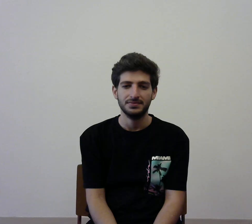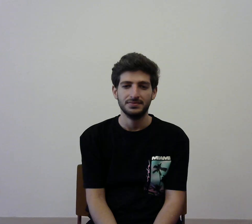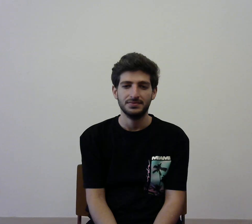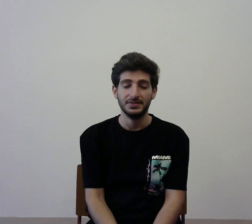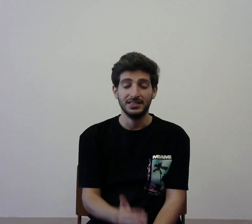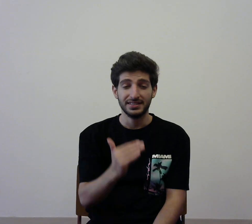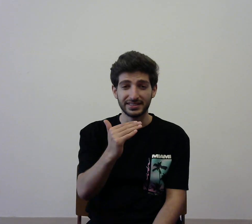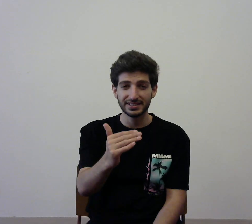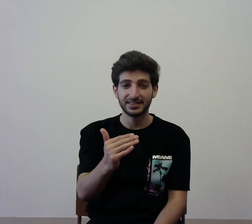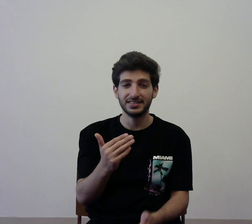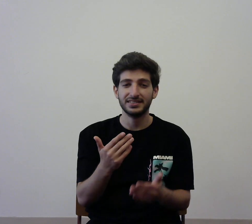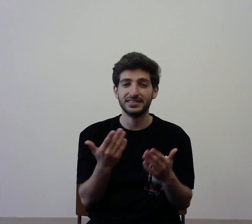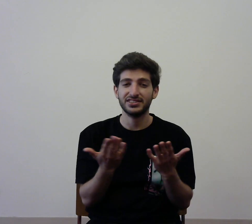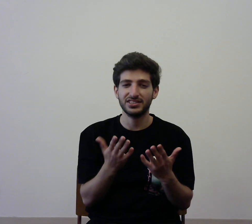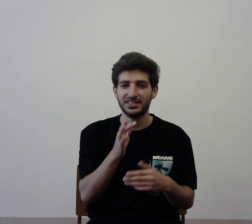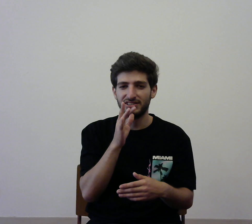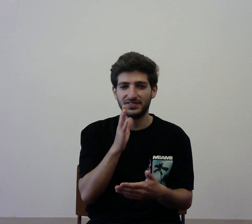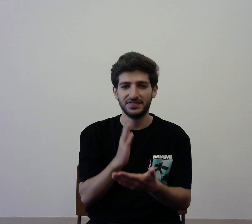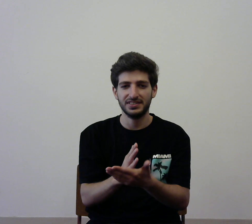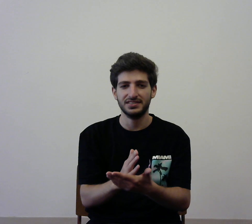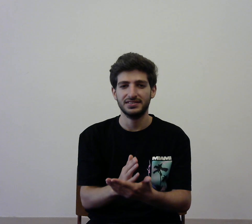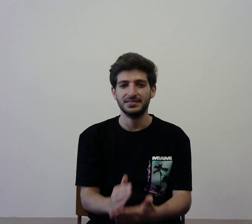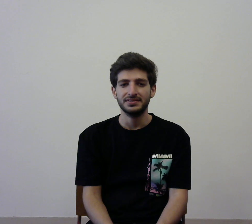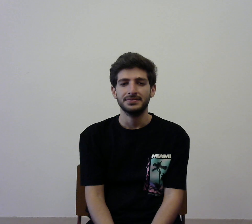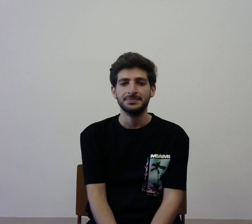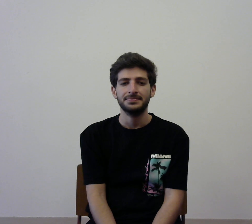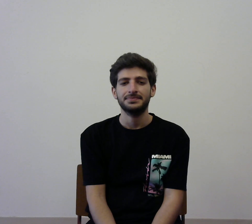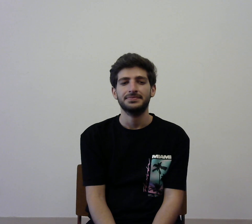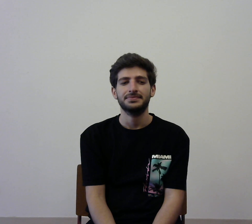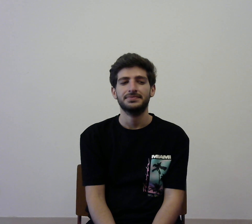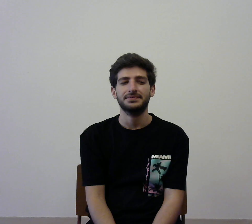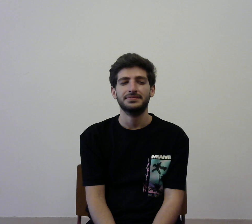Sizin neçə yaşınız var?